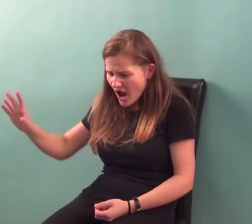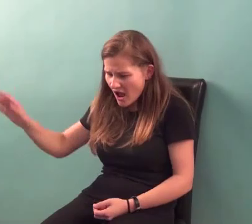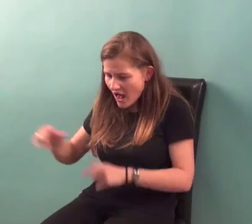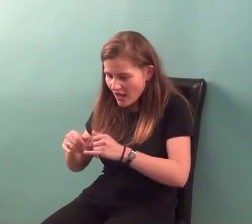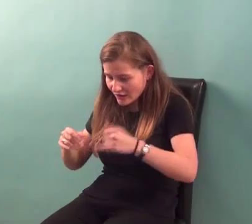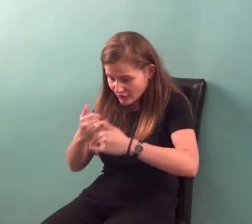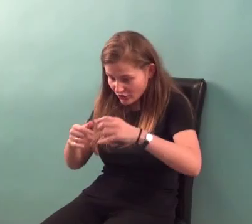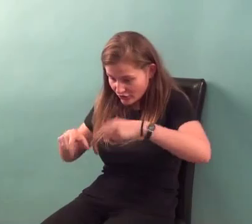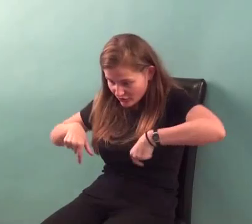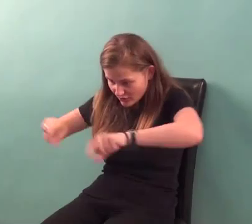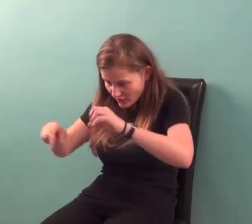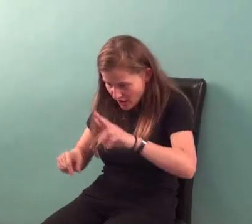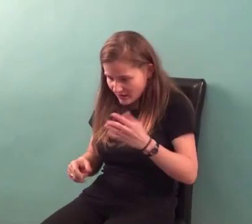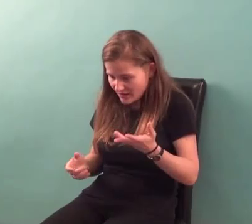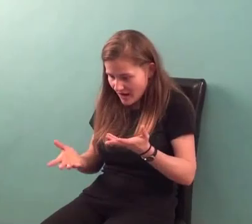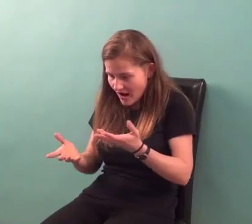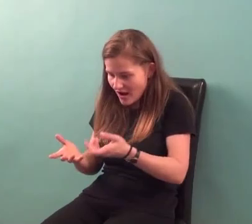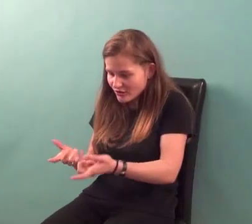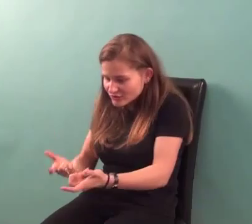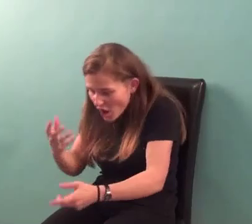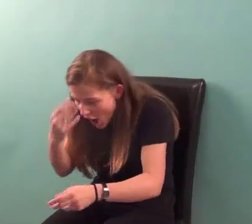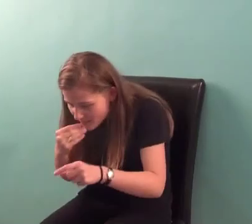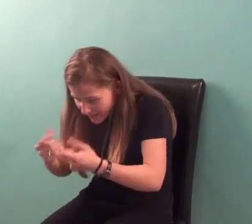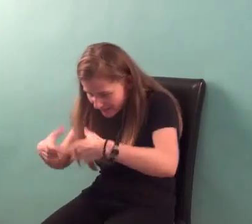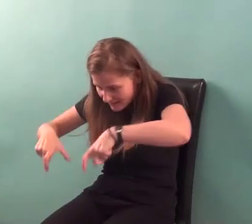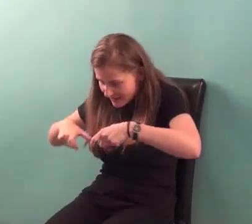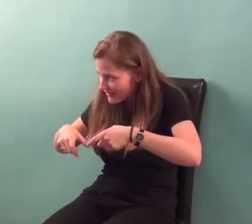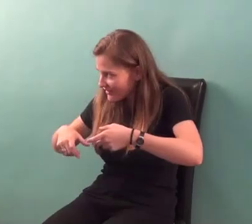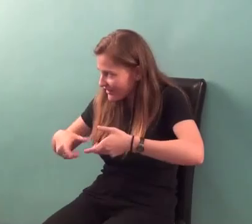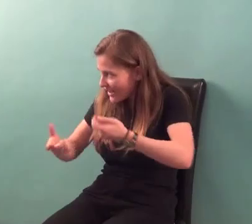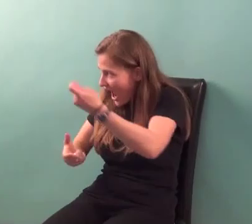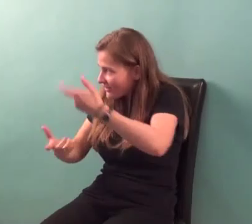Ale jeśli to są tory, to gdzie na obrazku to jest?